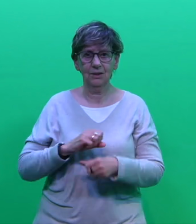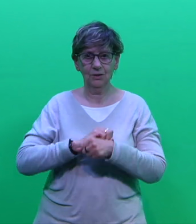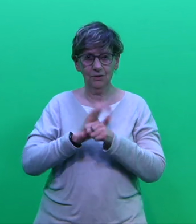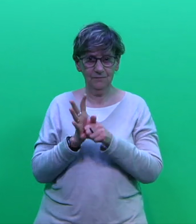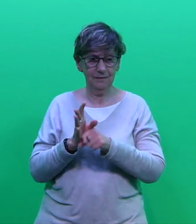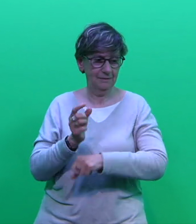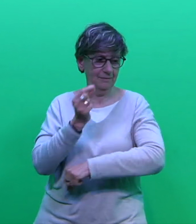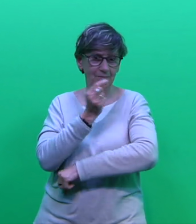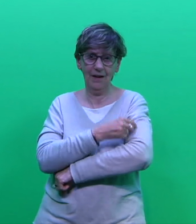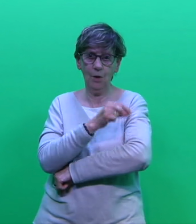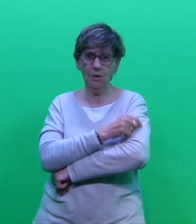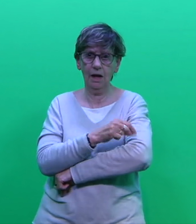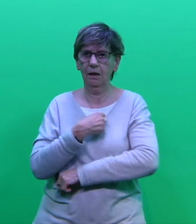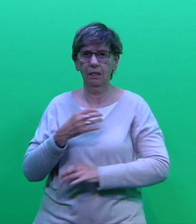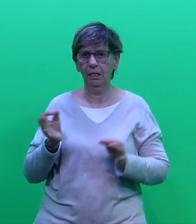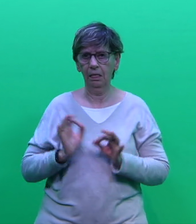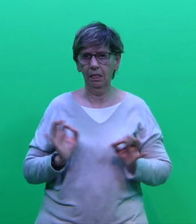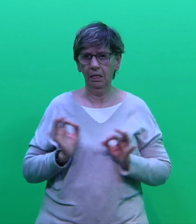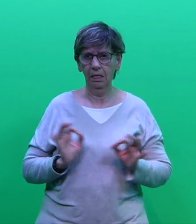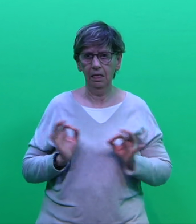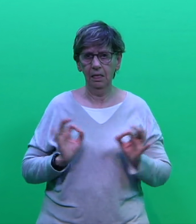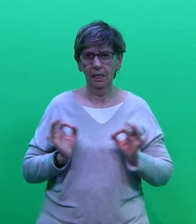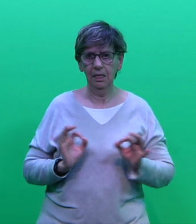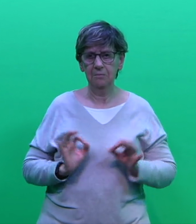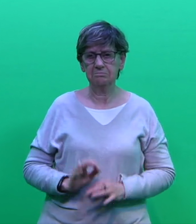No estic vacunada de cap vacuna del COVID.